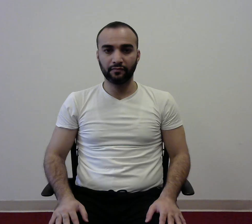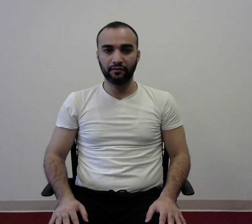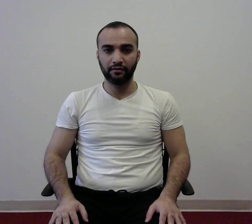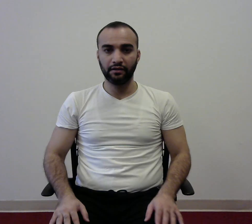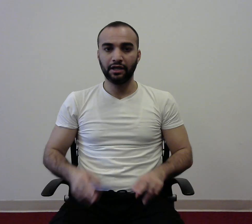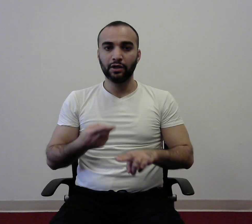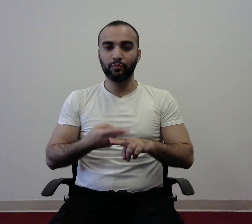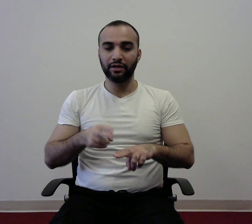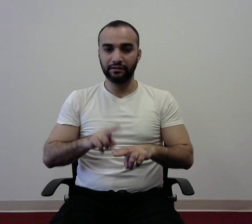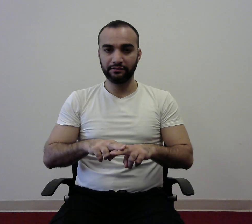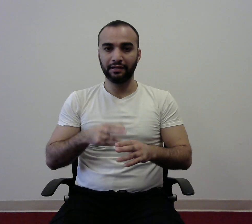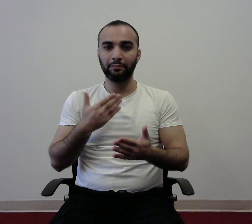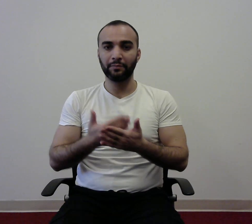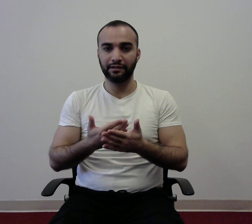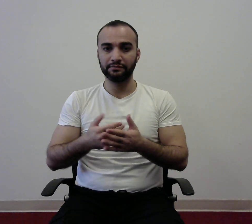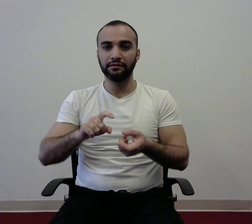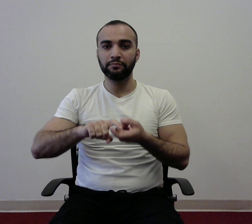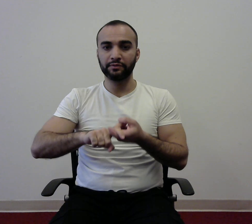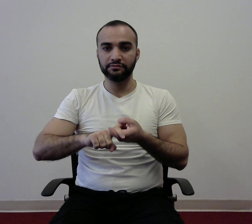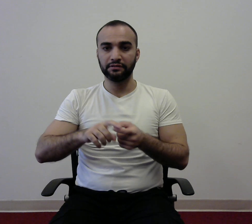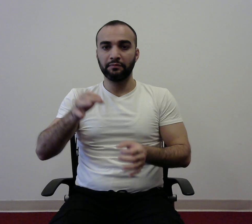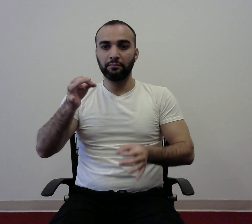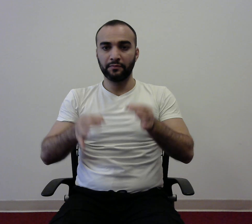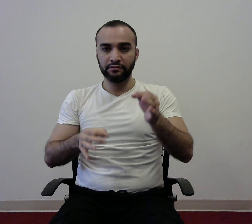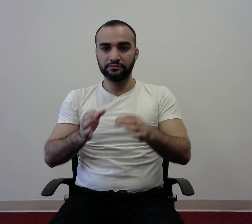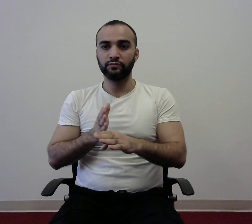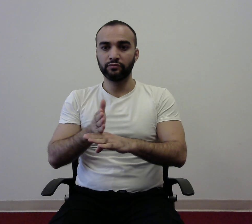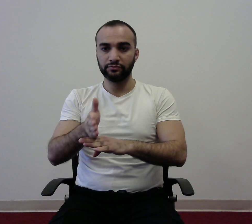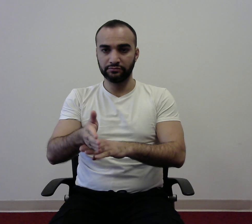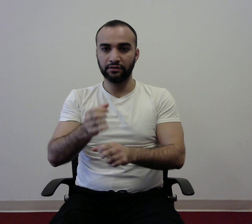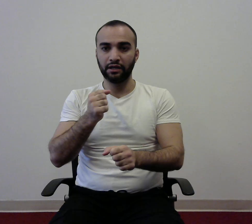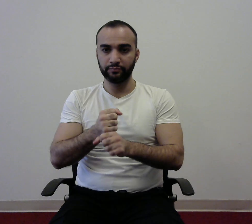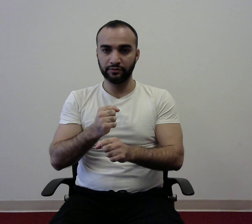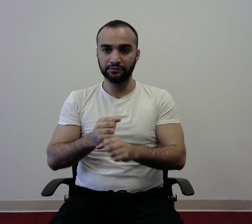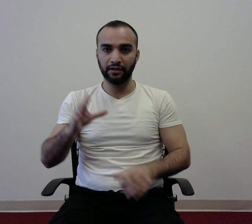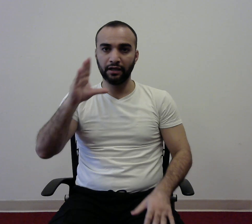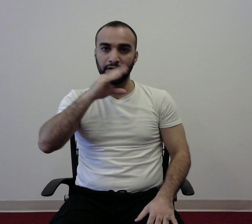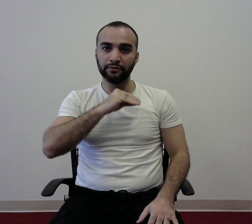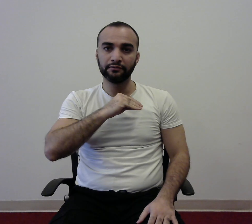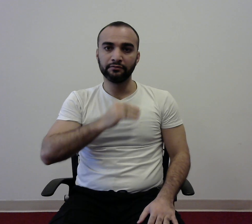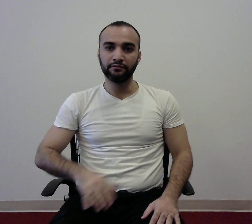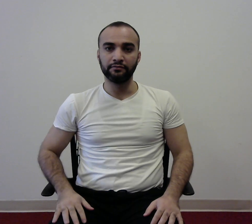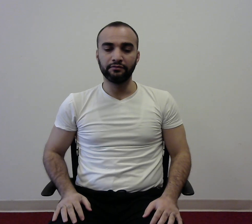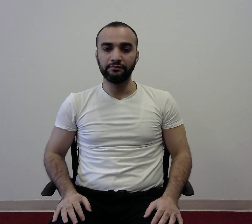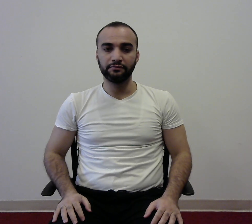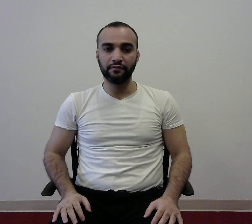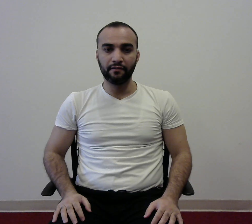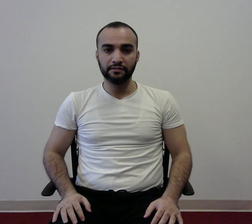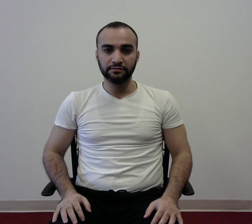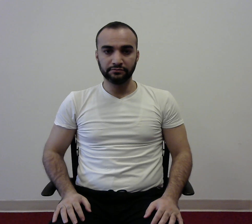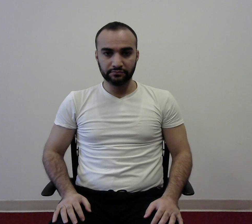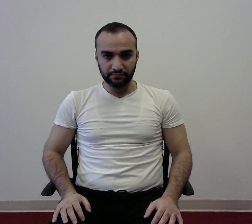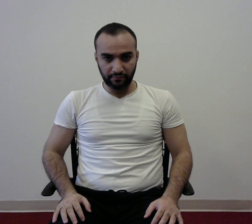Bu məsələ ilə bağlı məhkəməyə müraciət edə bilərsiniz